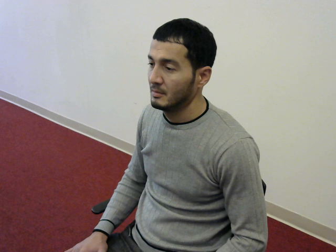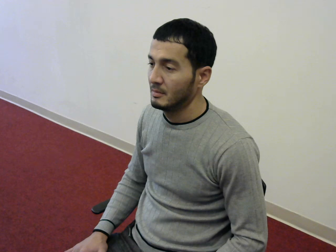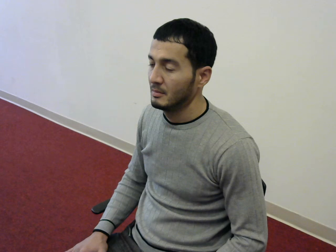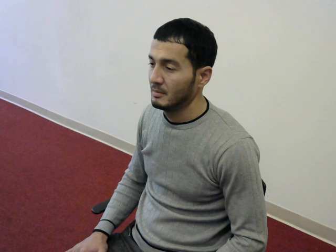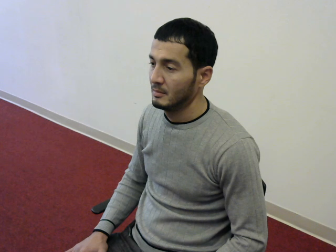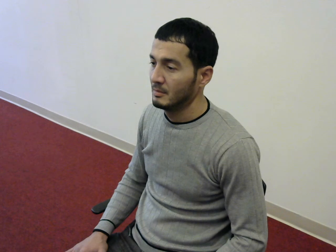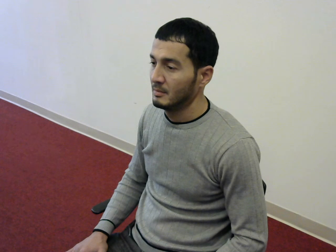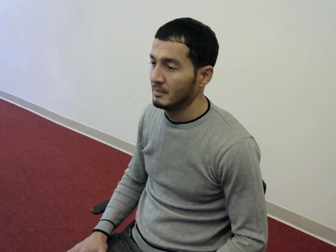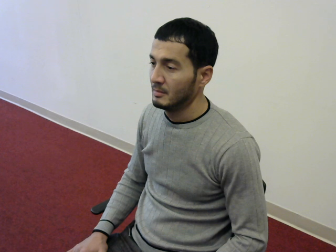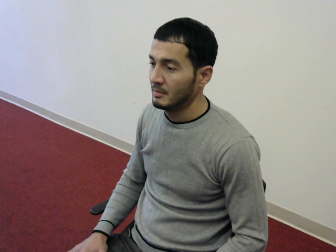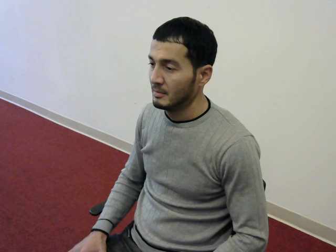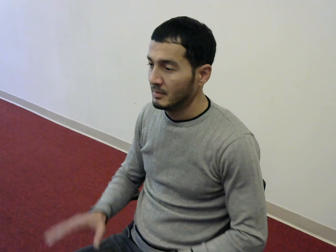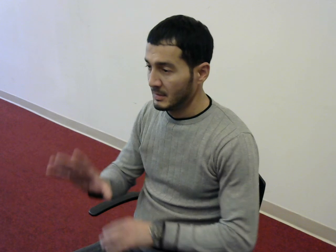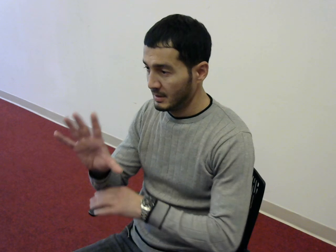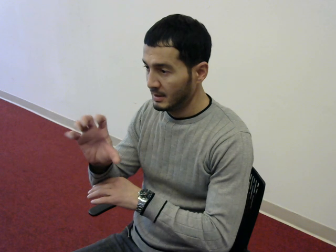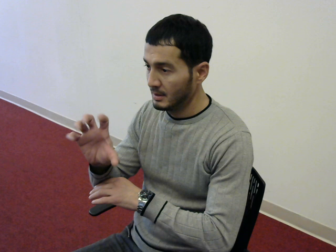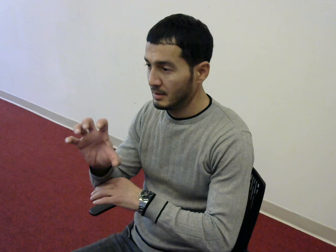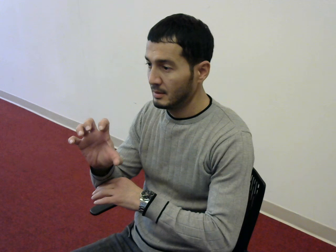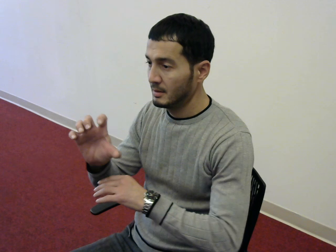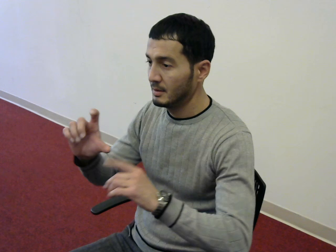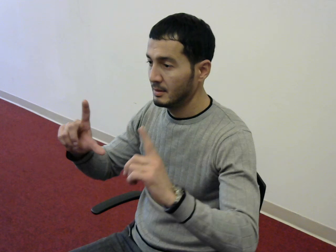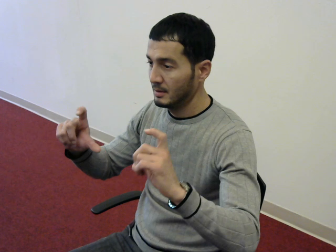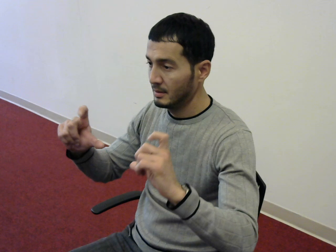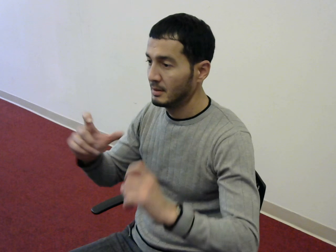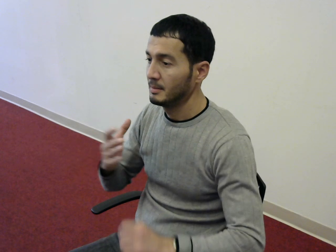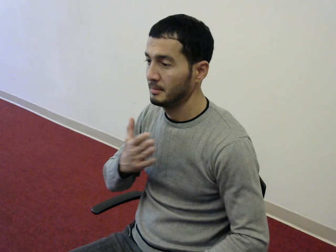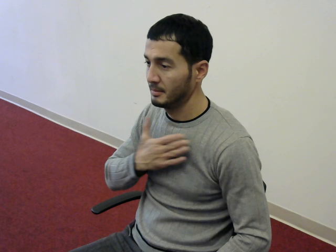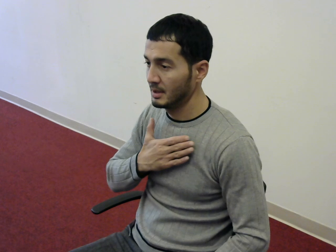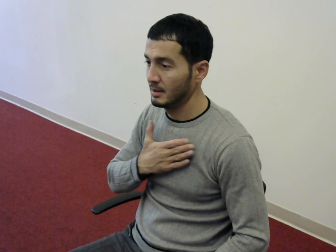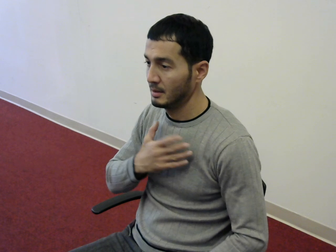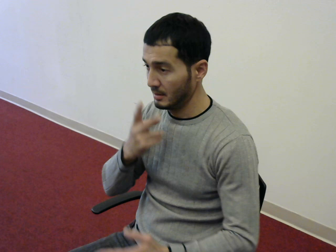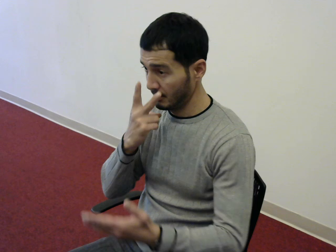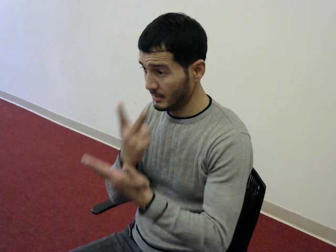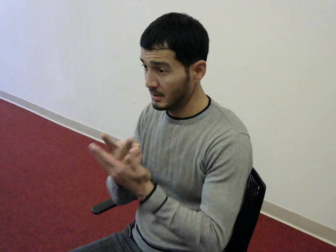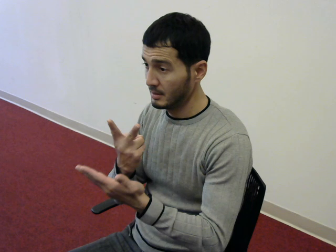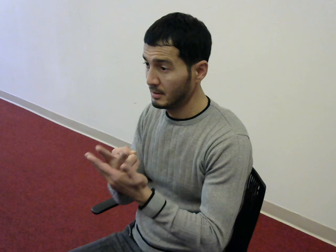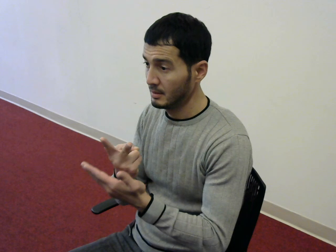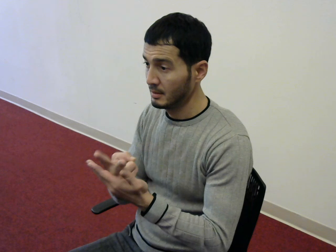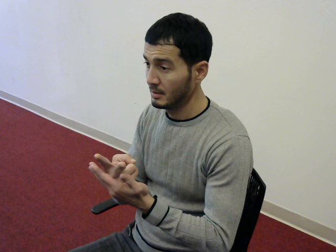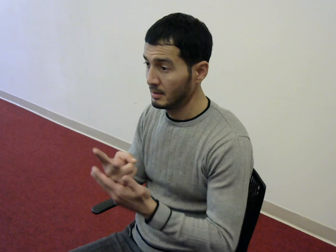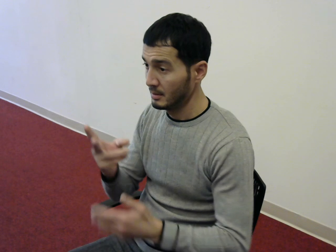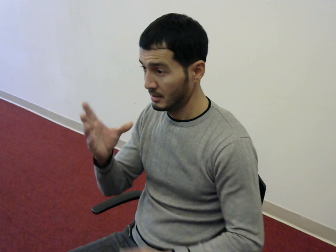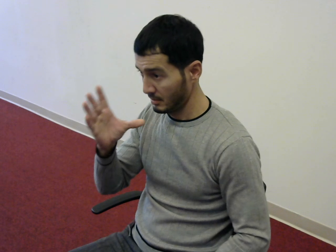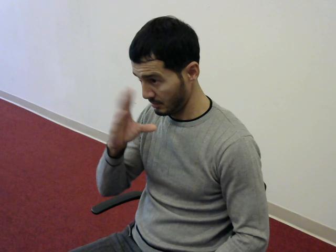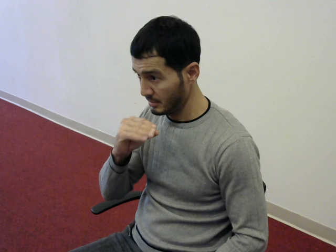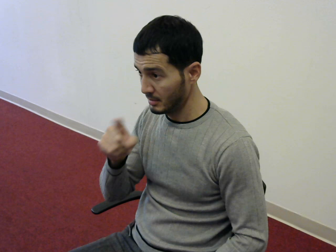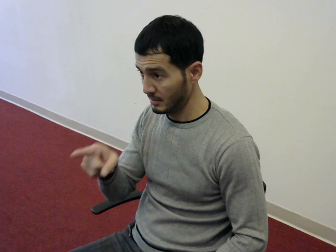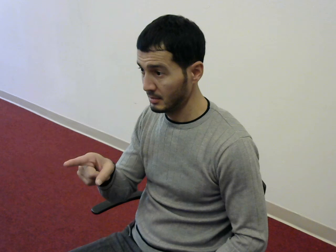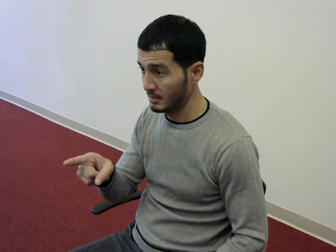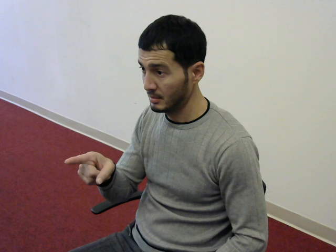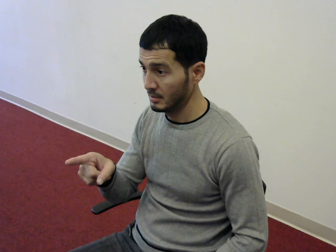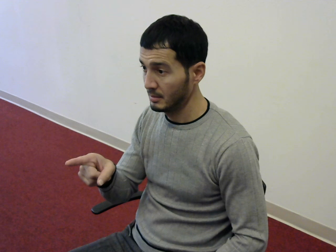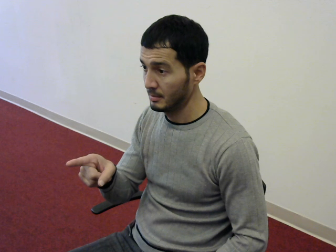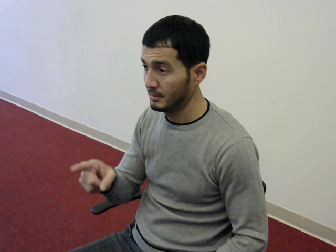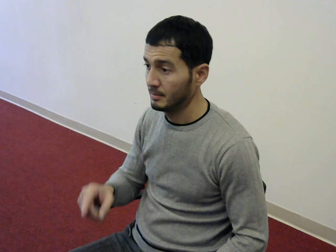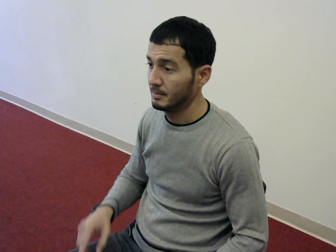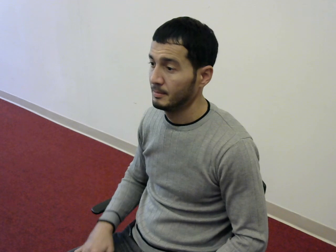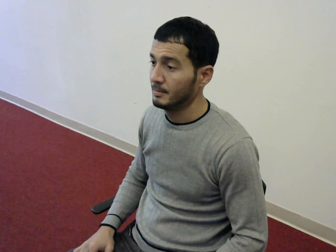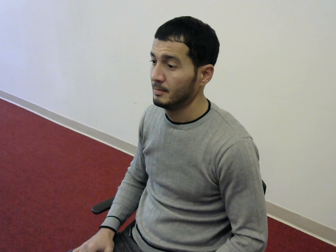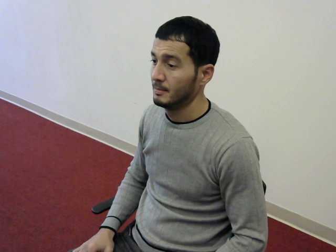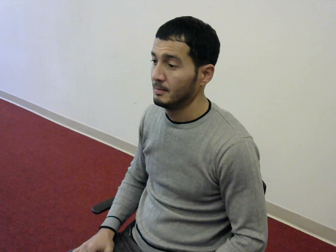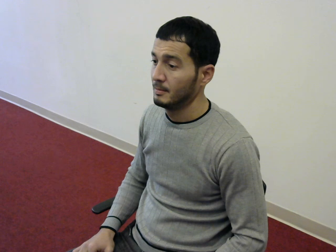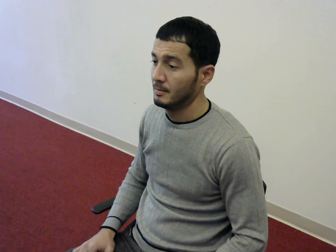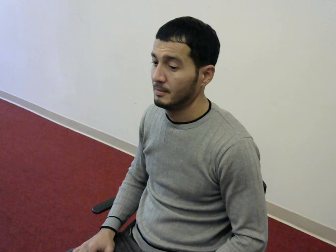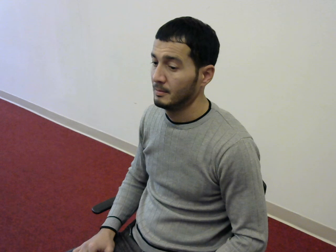Çəkdiyin şəkilləri mənə göstərə bilərsənmi?